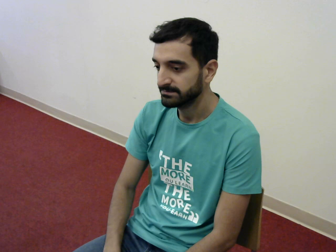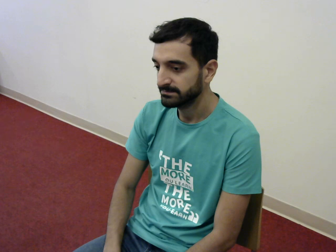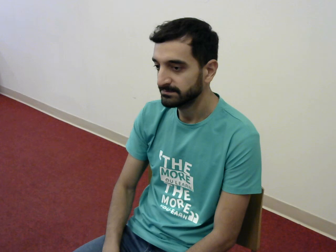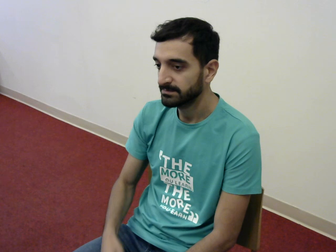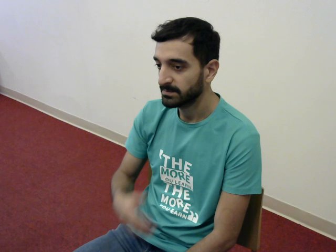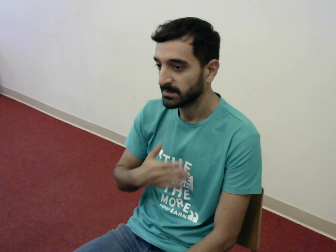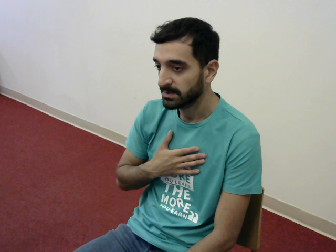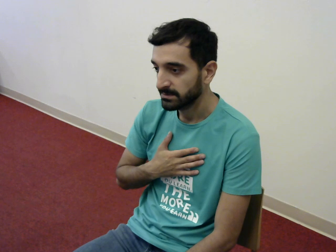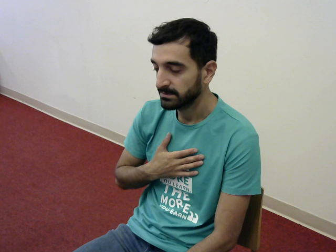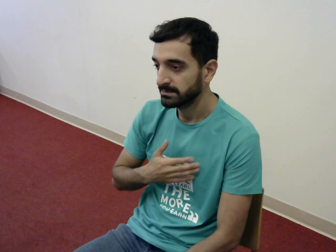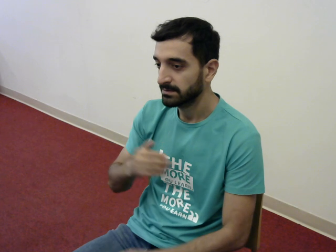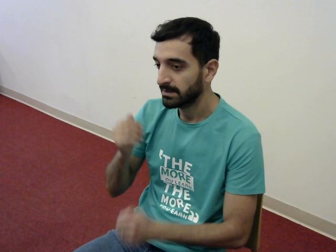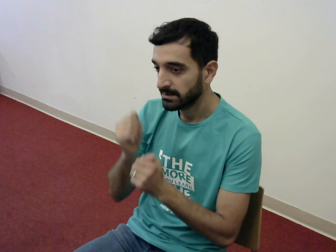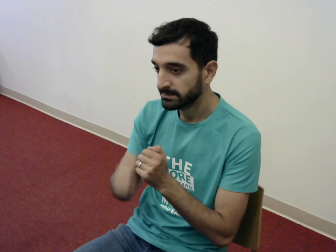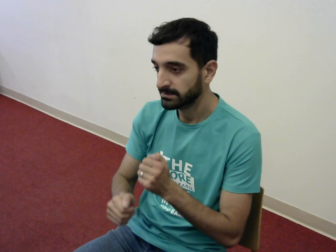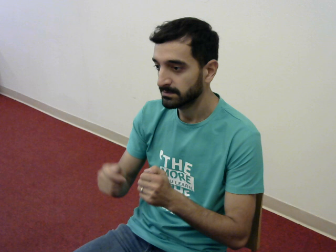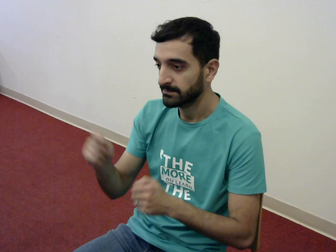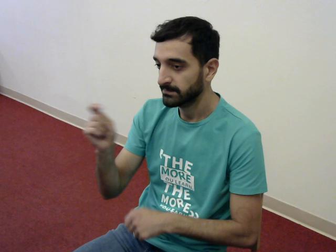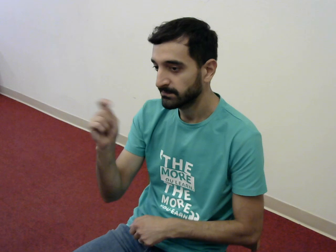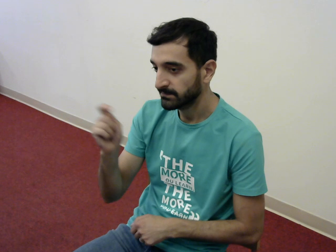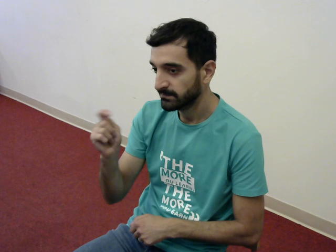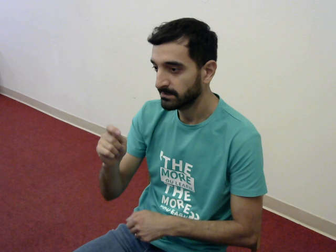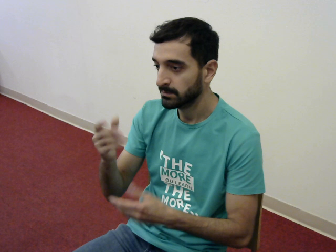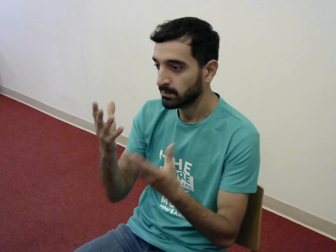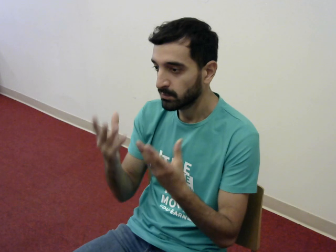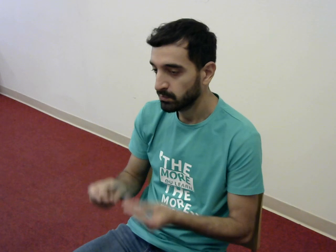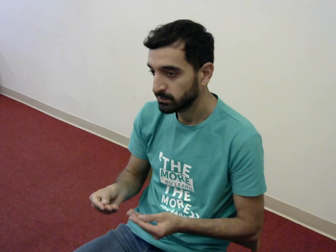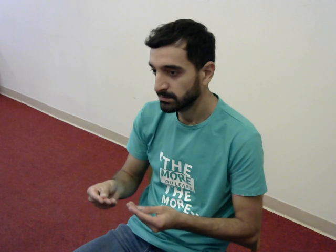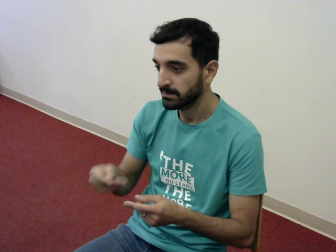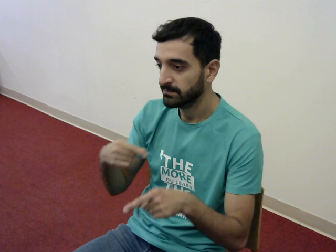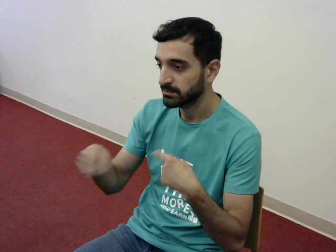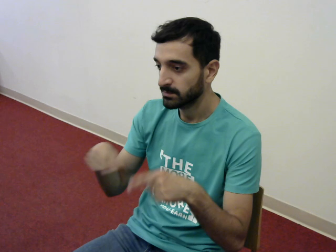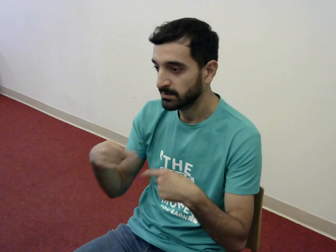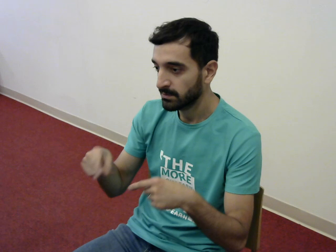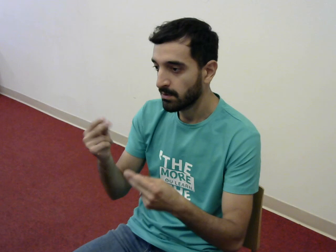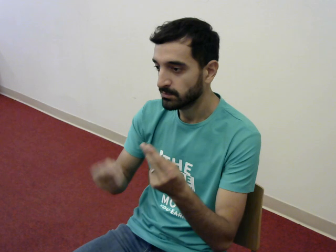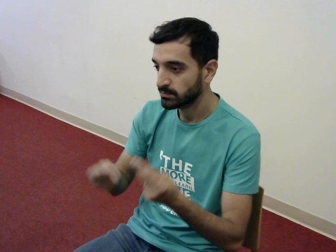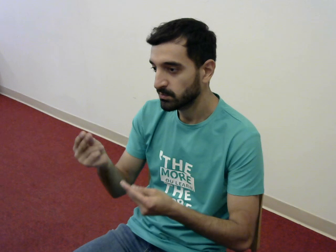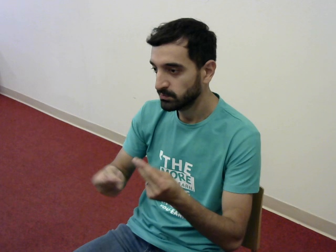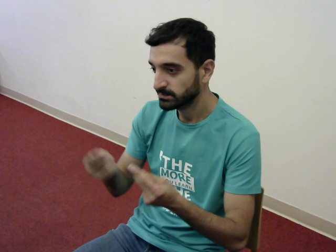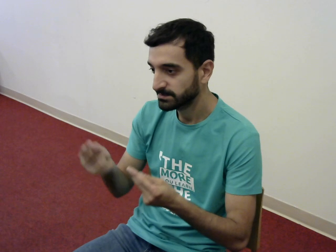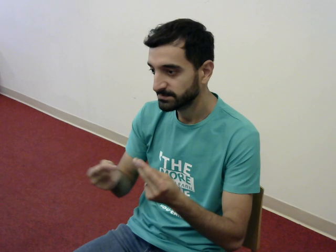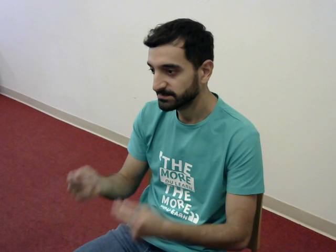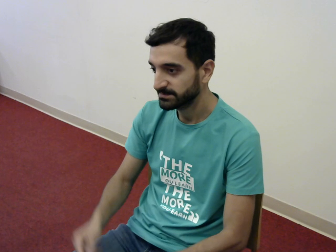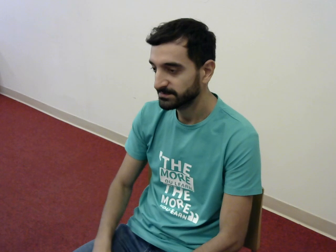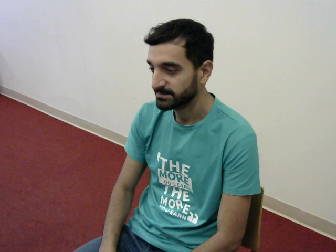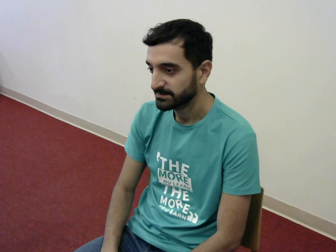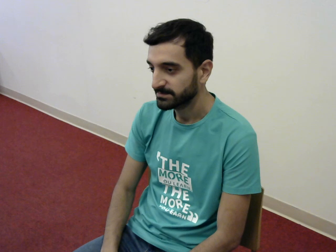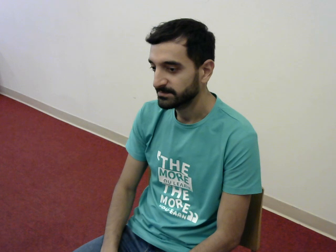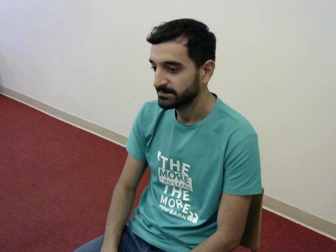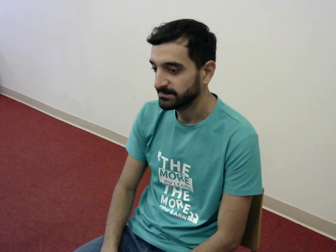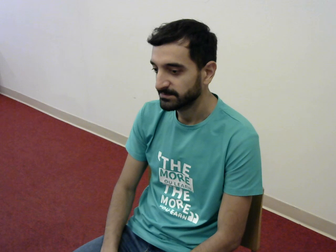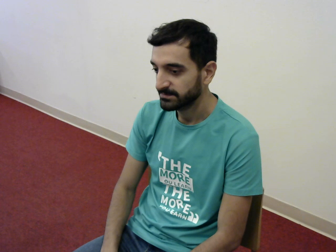Biz hər bazar günü futbol oynayırıq